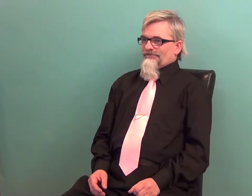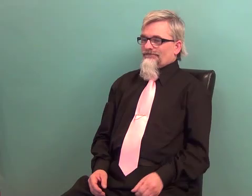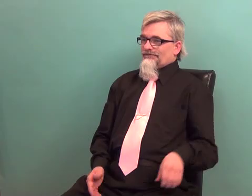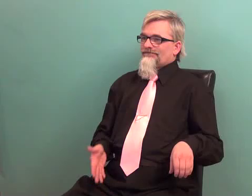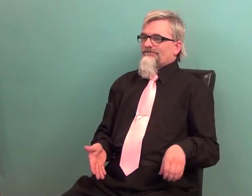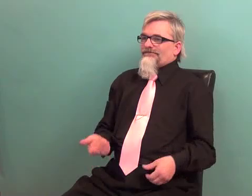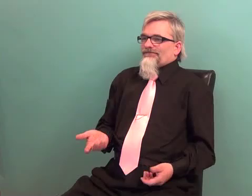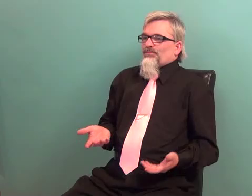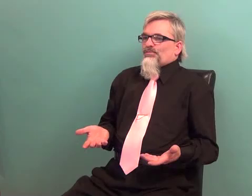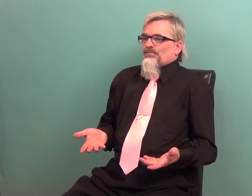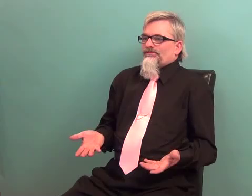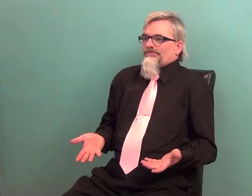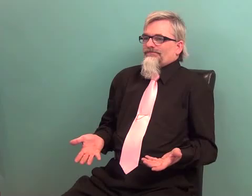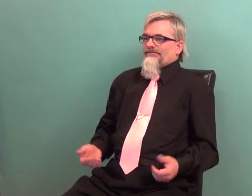Piłować i co?